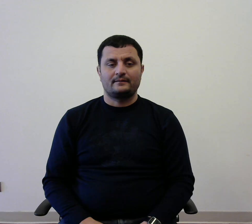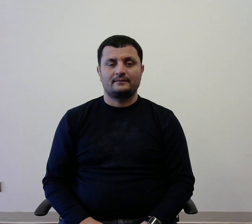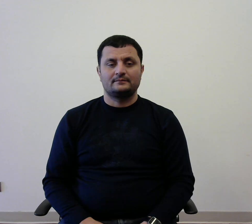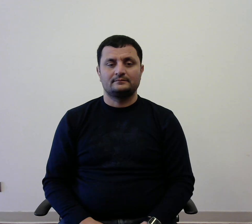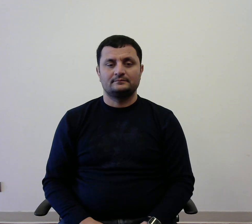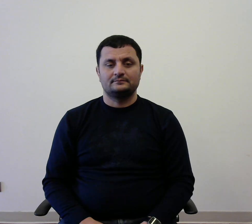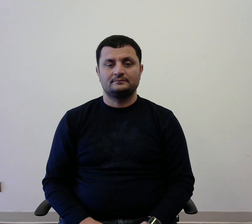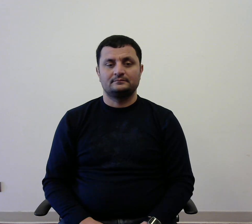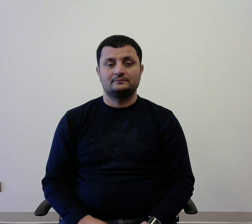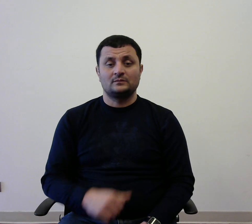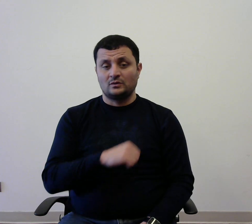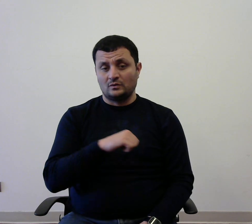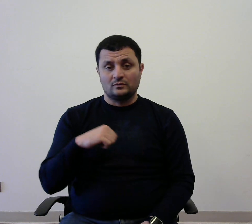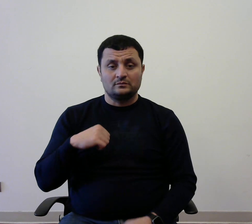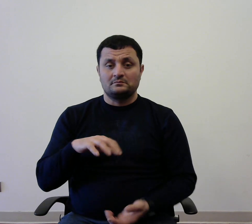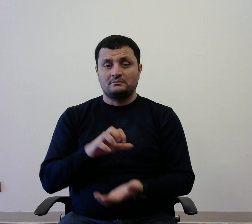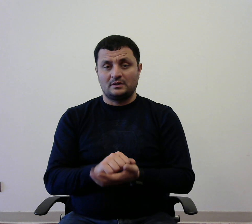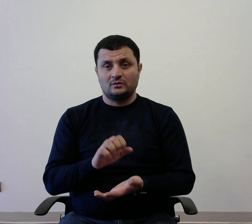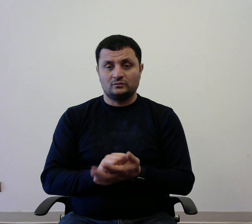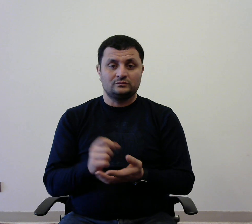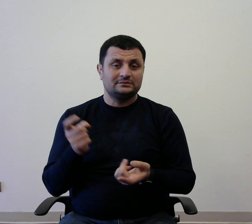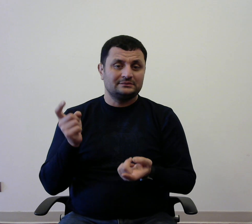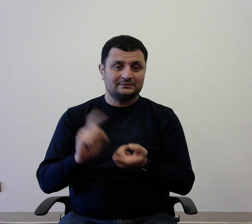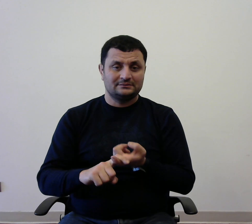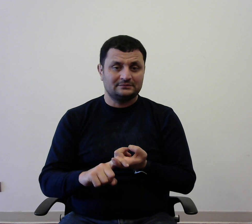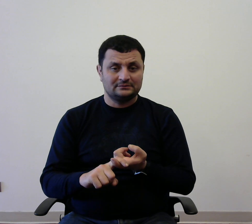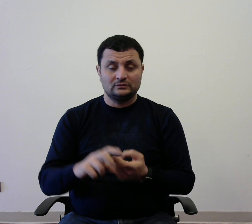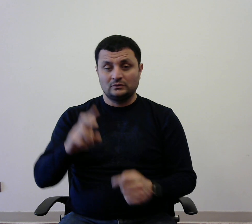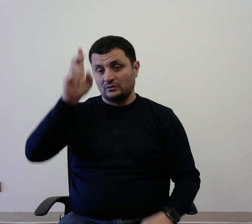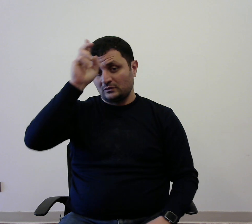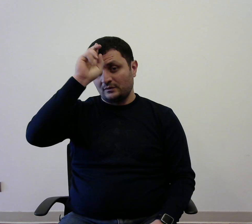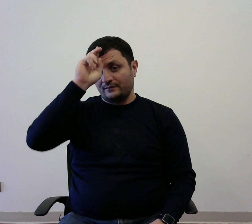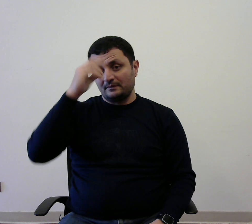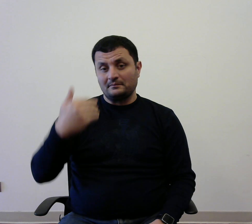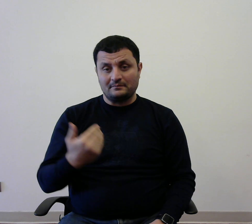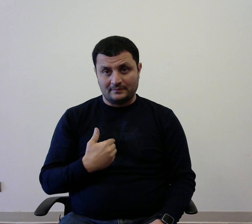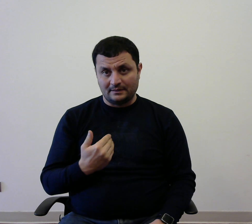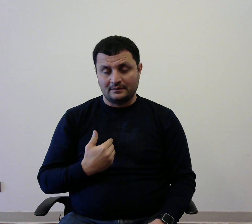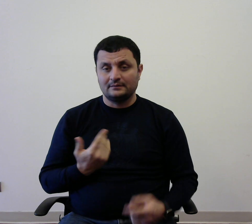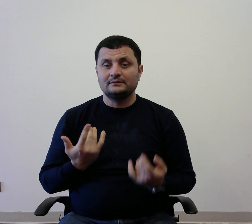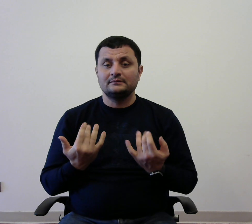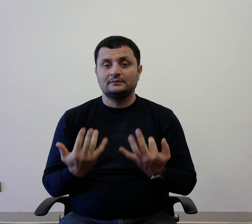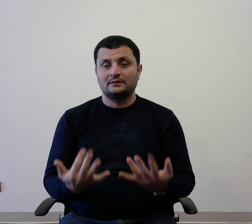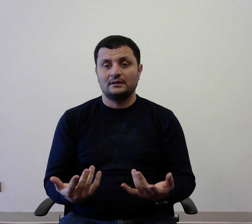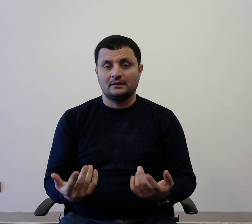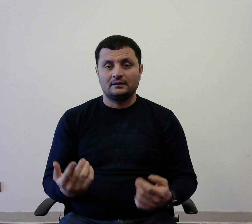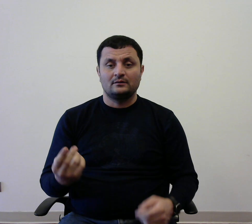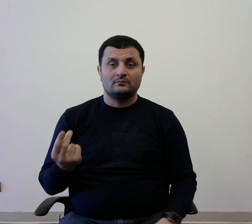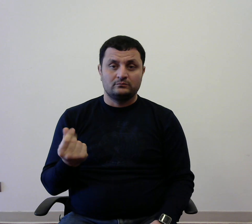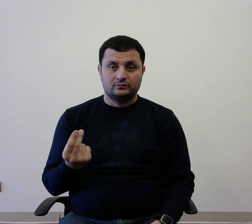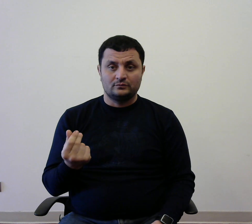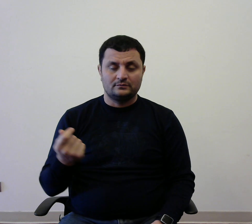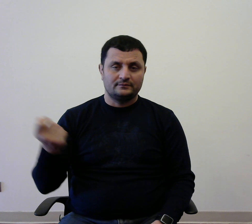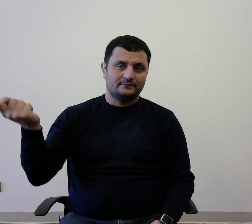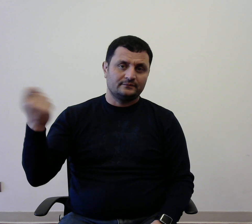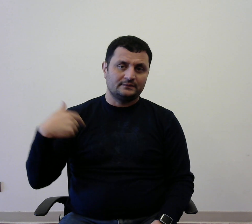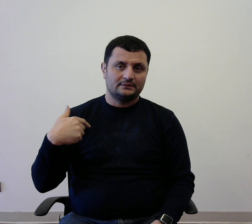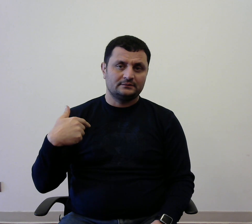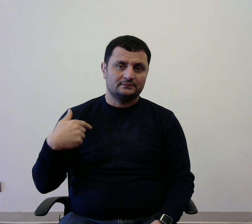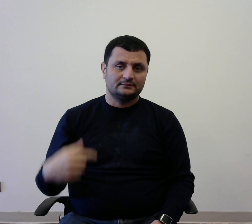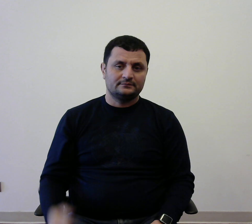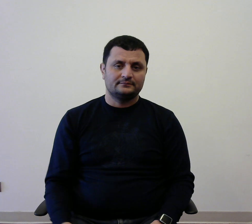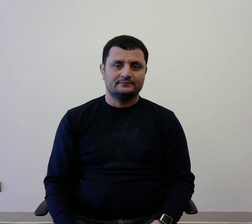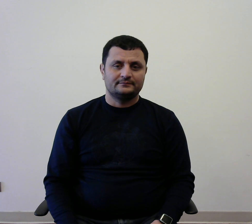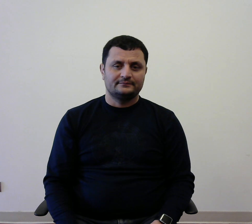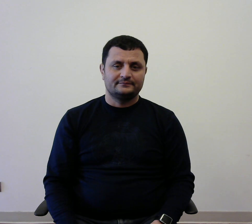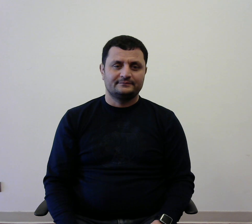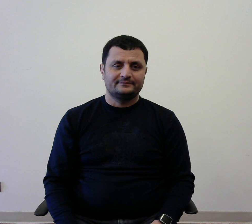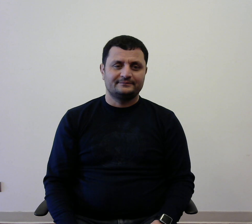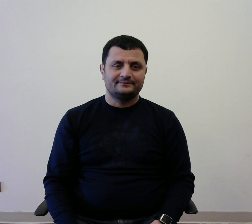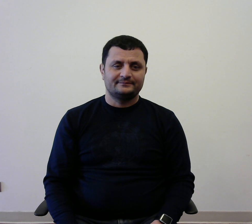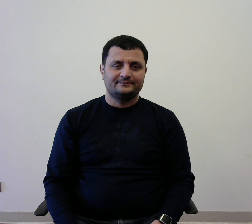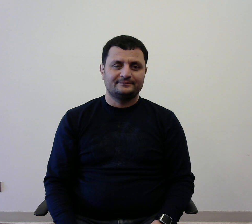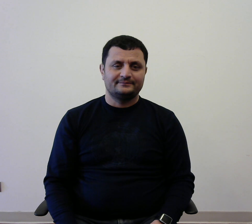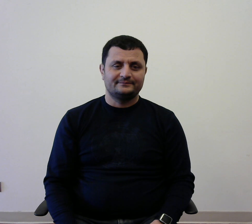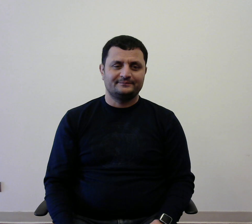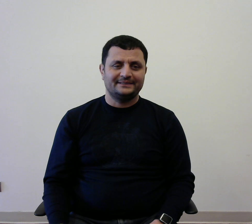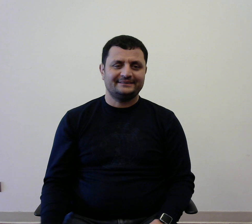Özünüməşğulluqla bağlı dövlət mənə nə qədər pul verir?